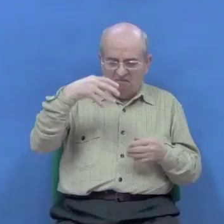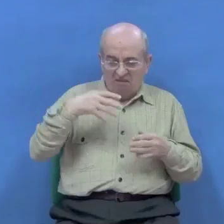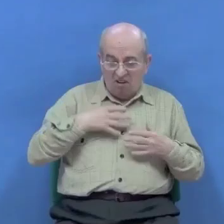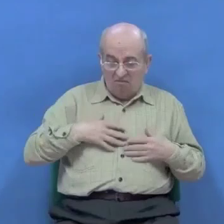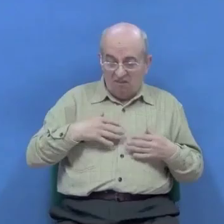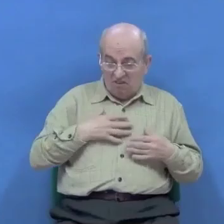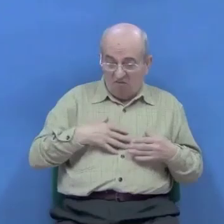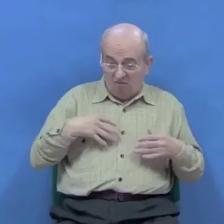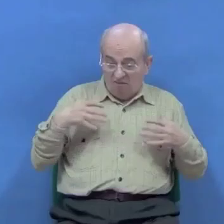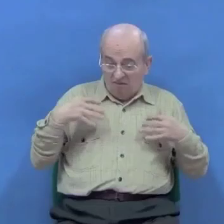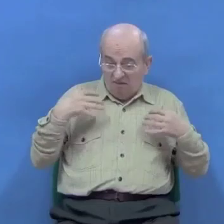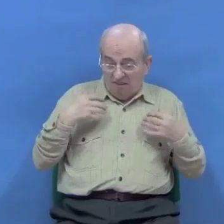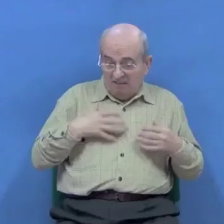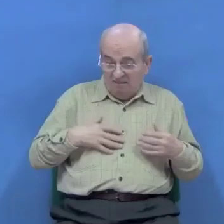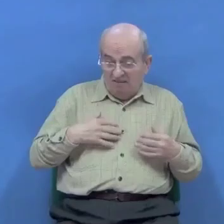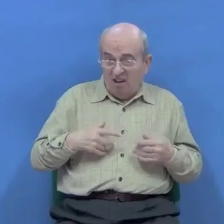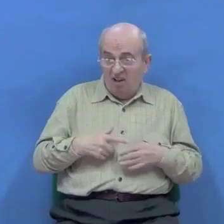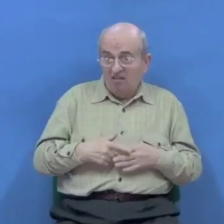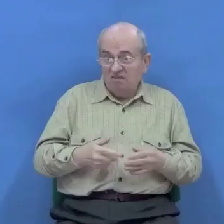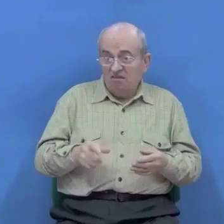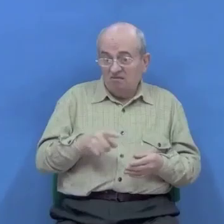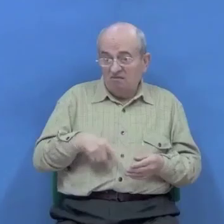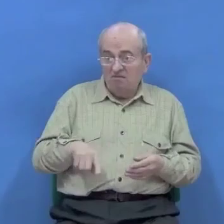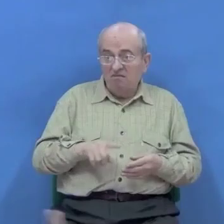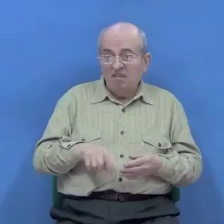Czy koń nie lubi mycia pod prysznicem?